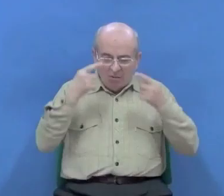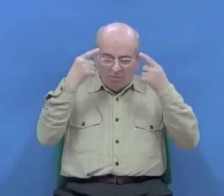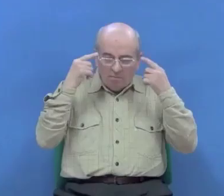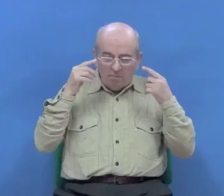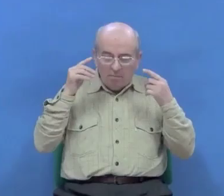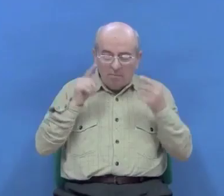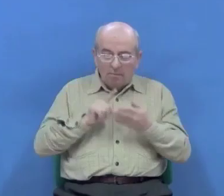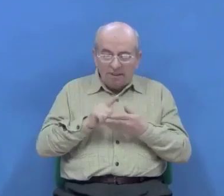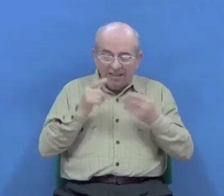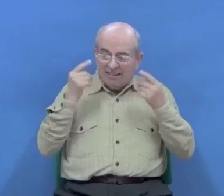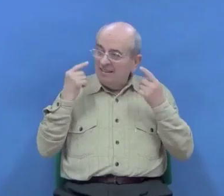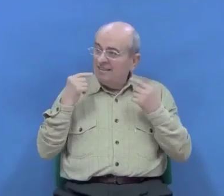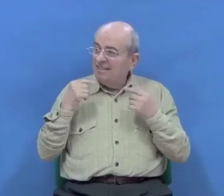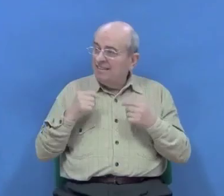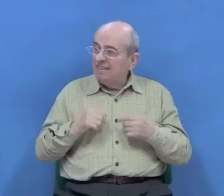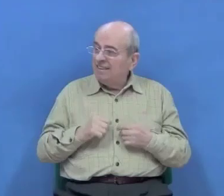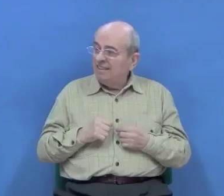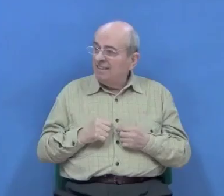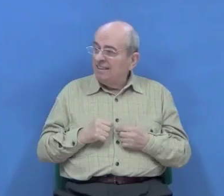Myszka Miki.